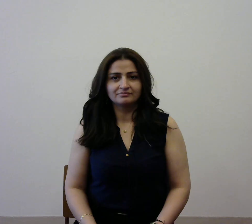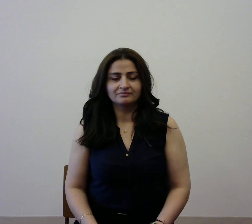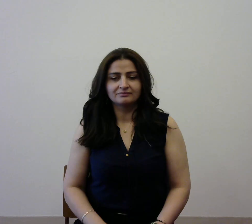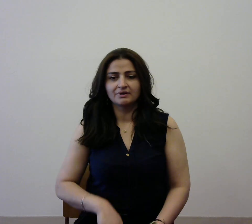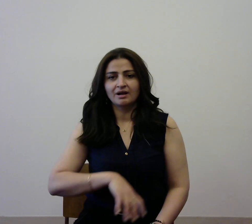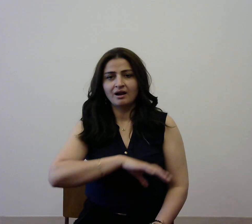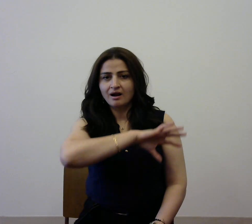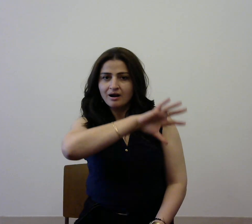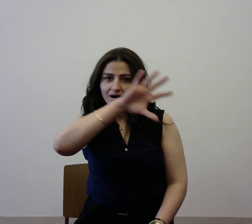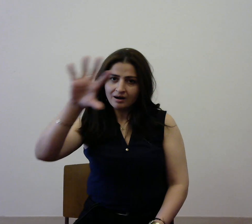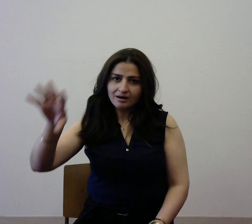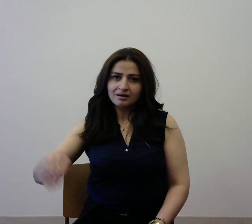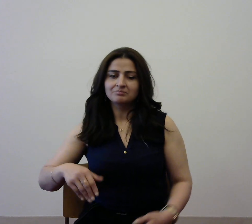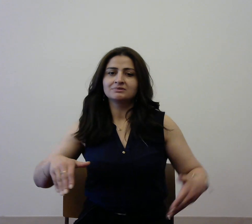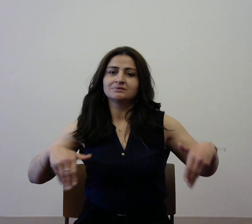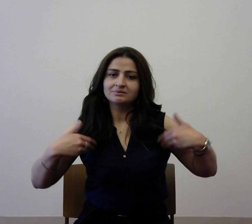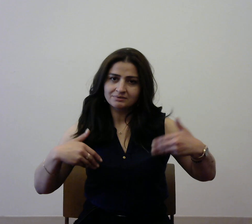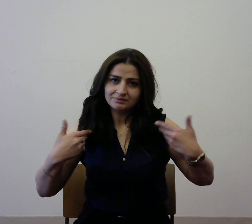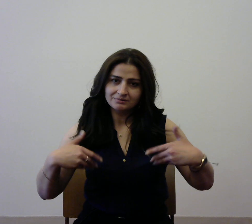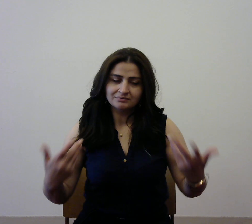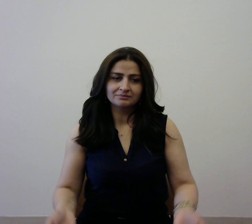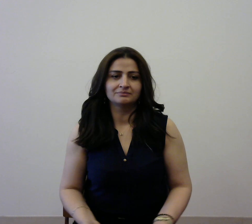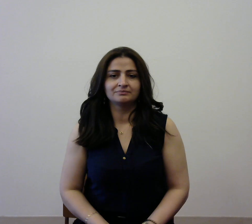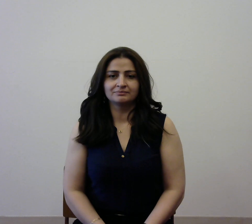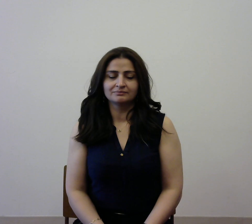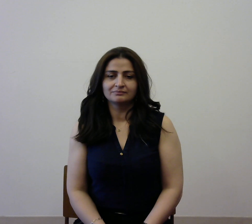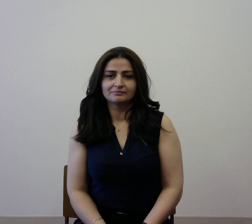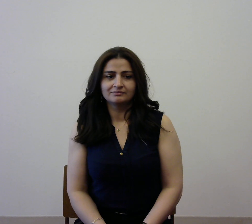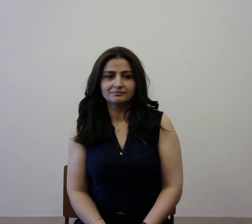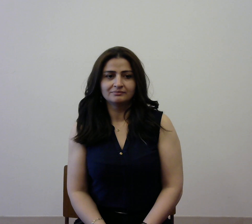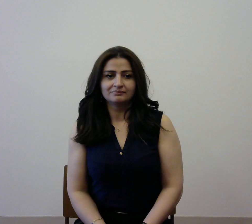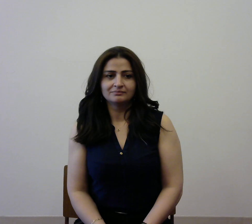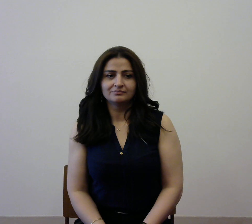Hamınızı salamlayıram